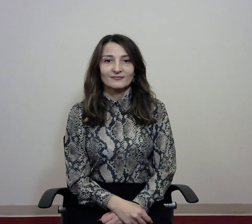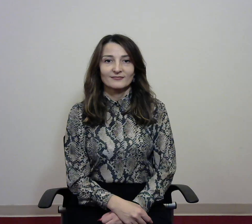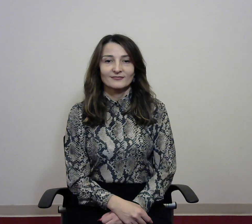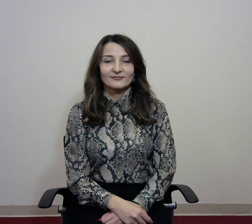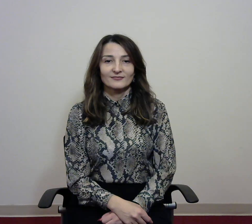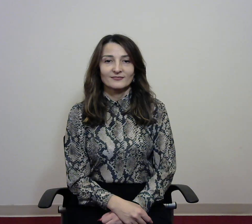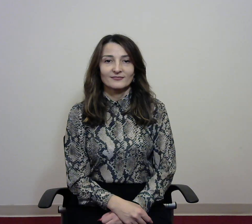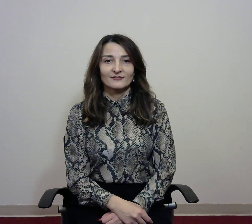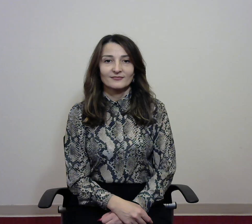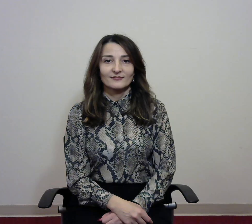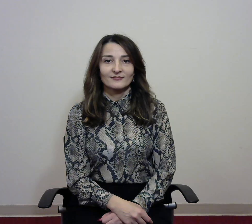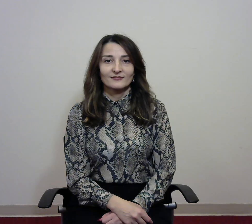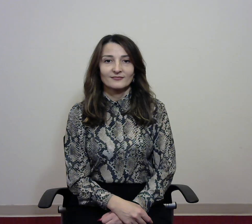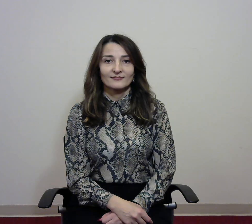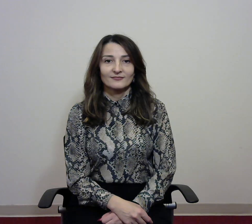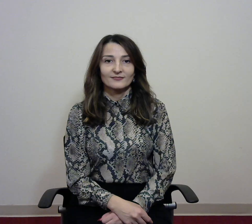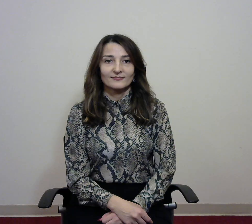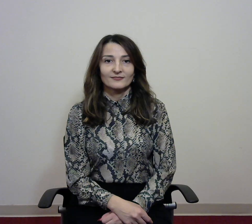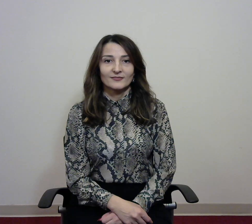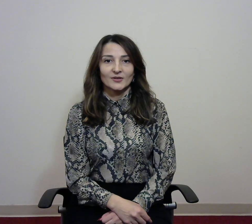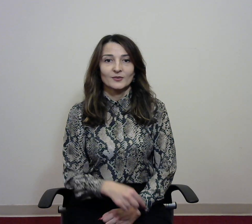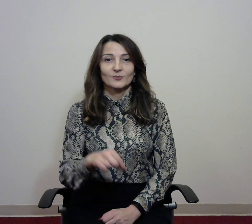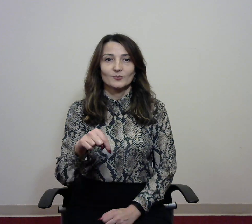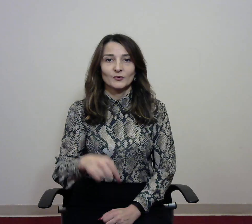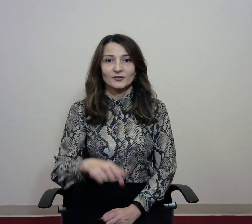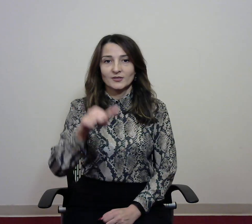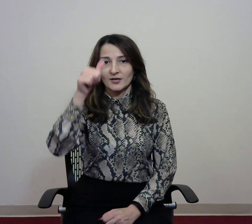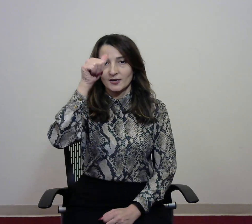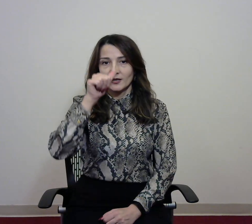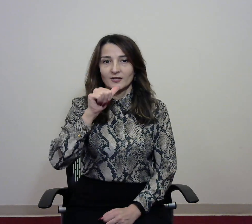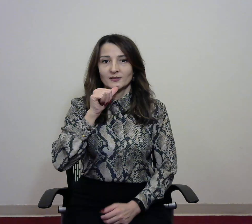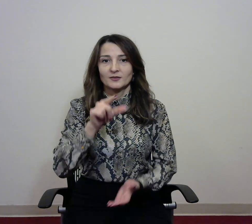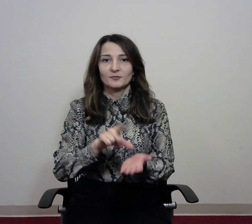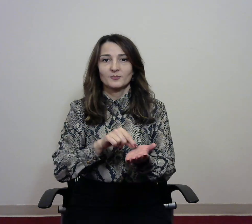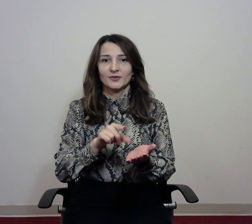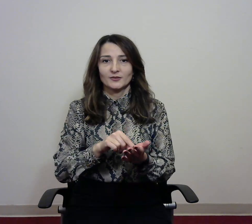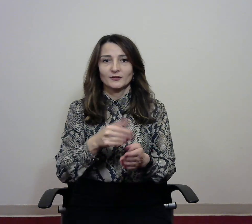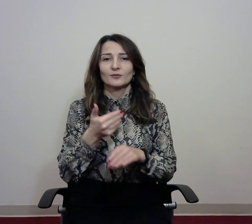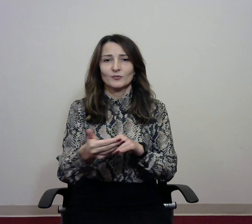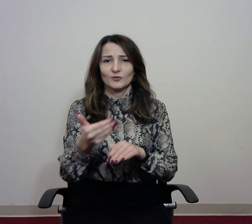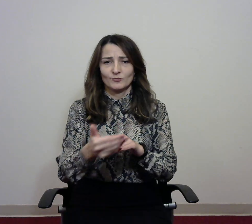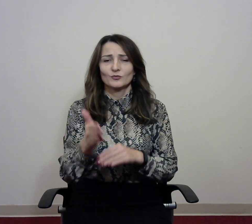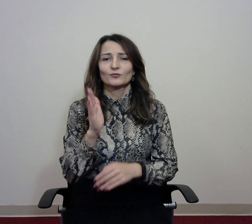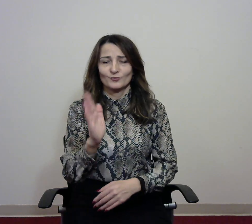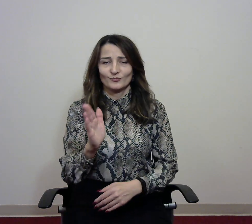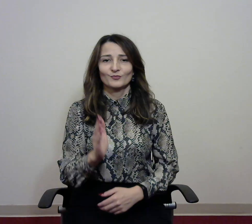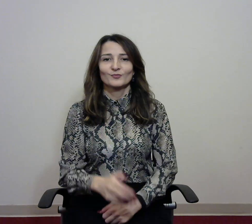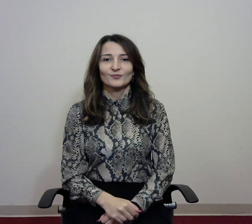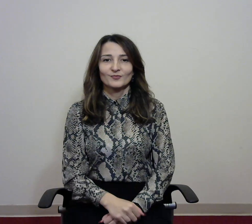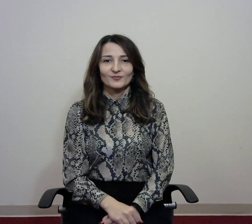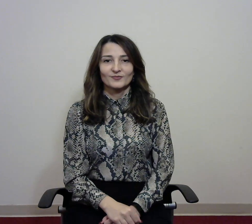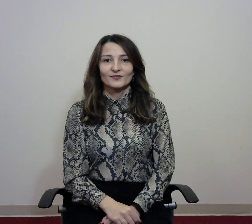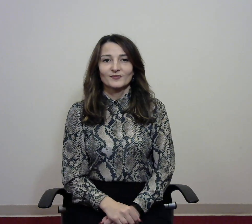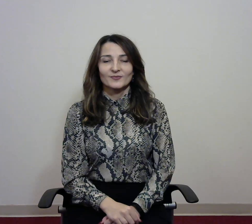Bu ay pensiyalar gecikəcək